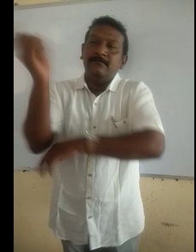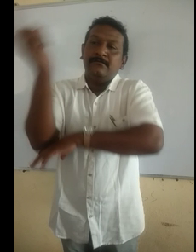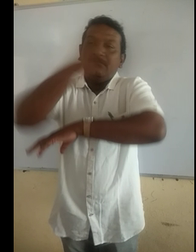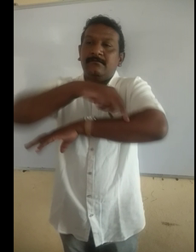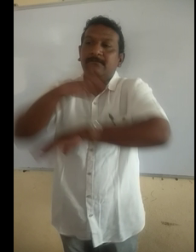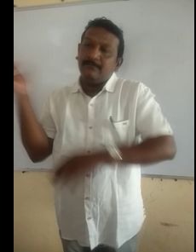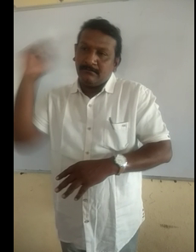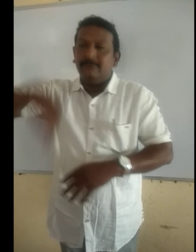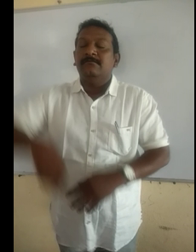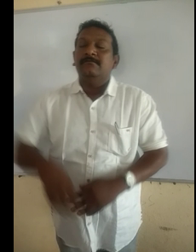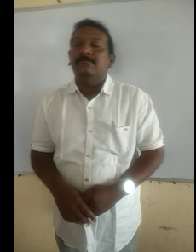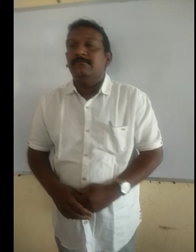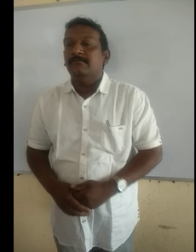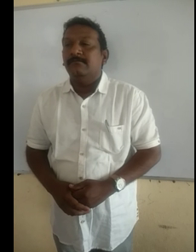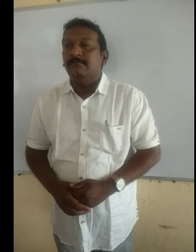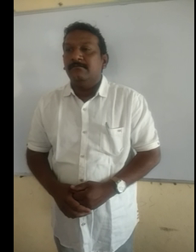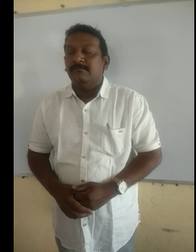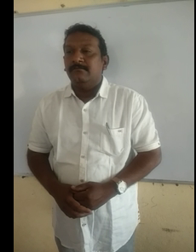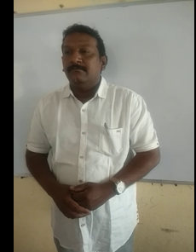he would be coming today